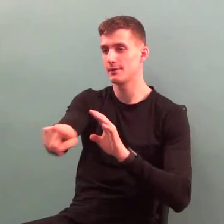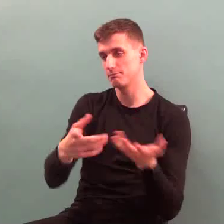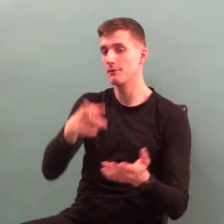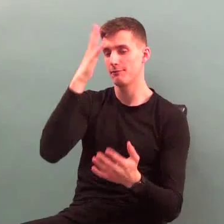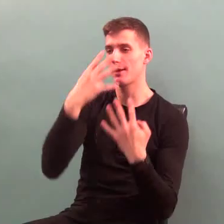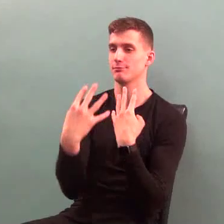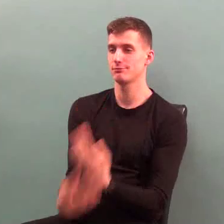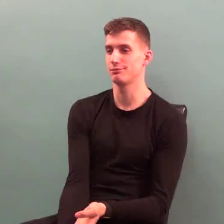Wiesz, wszystkie kręgle zostają przewrócone.